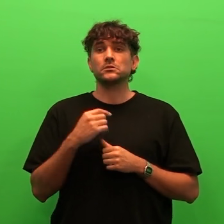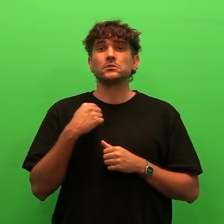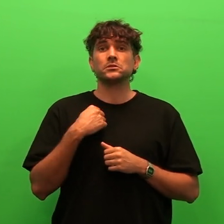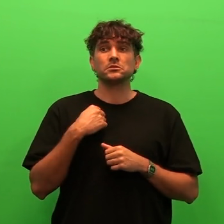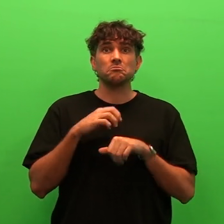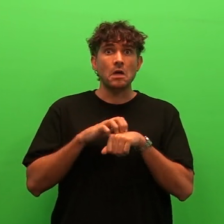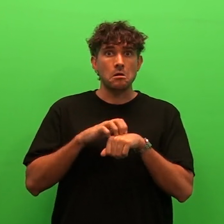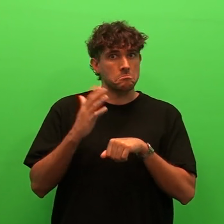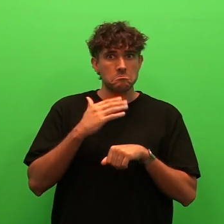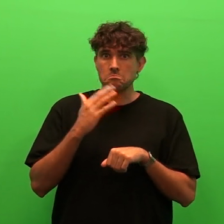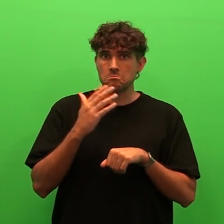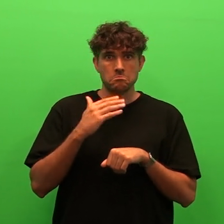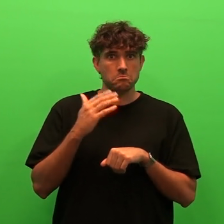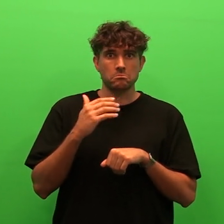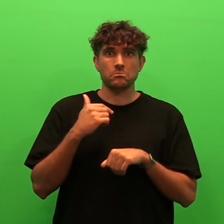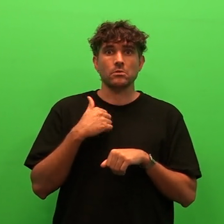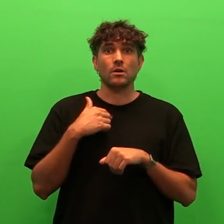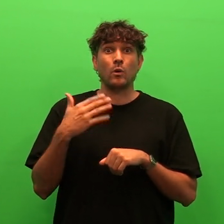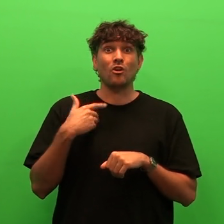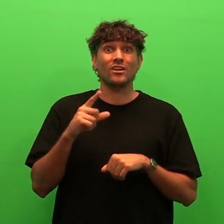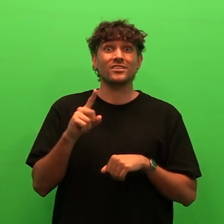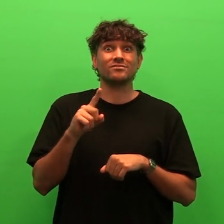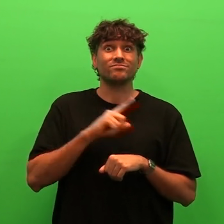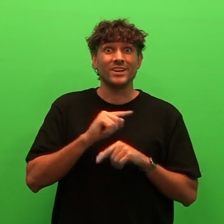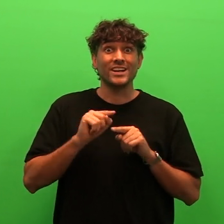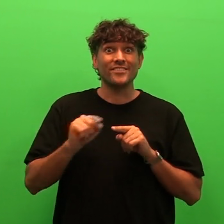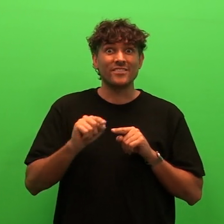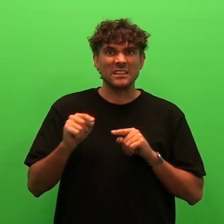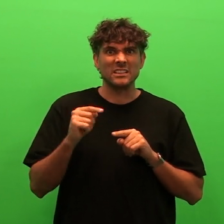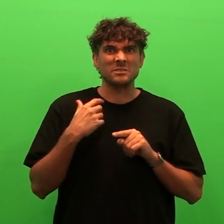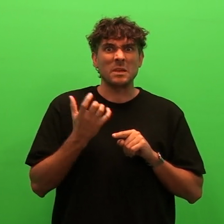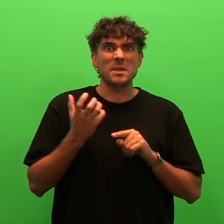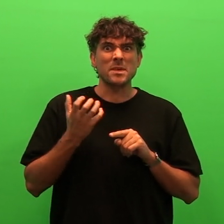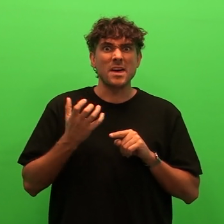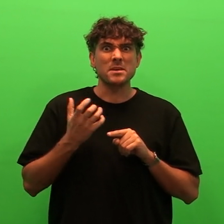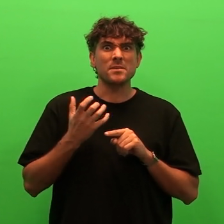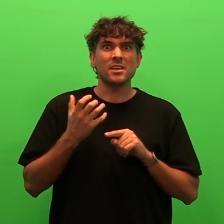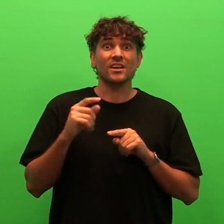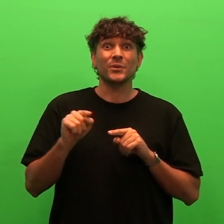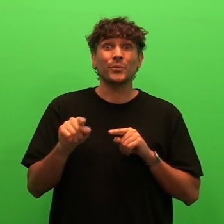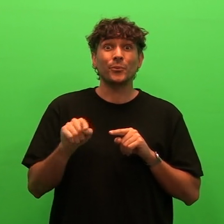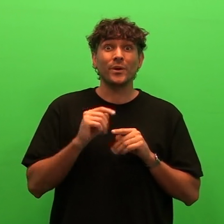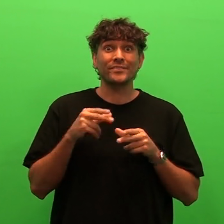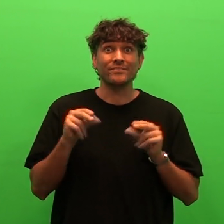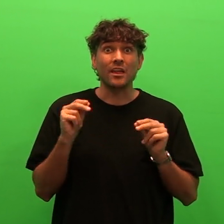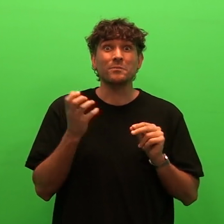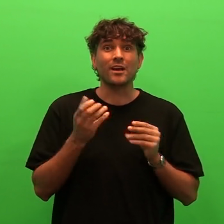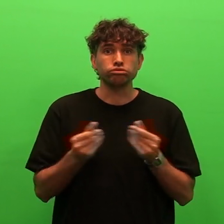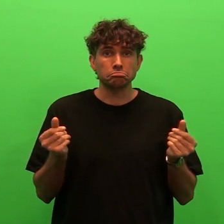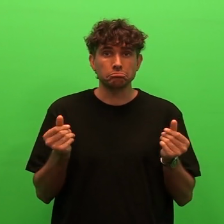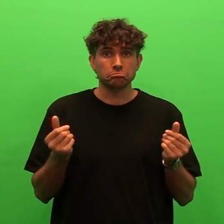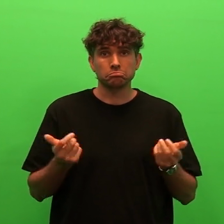No em pica, però quan orino, mentre estic orinant, em pica molt, i quan acabo d'orinar desapareix.